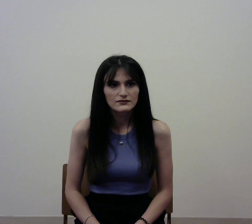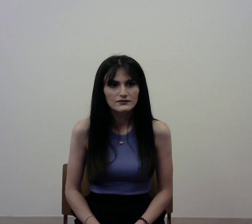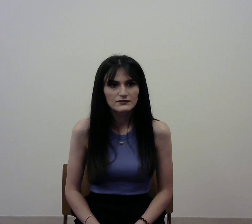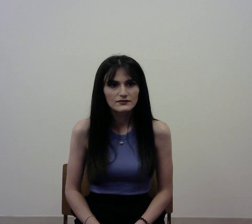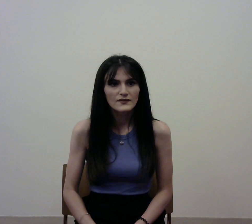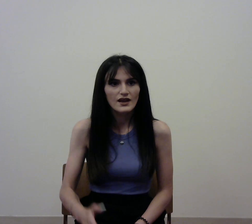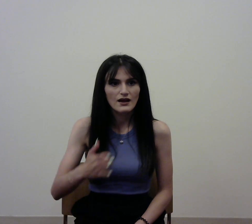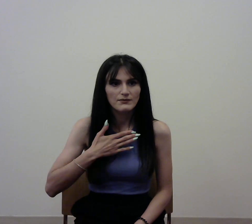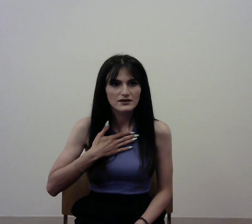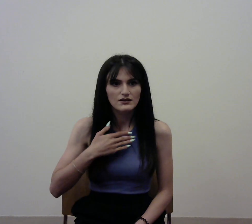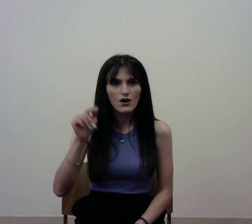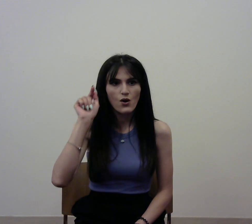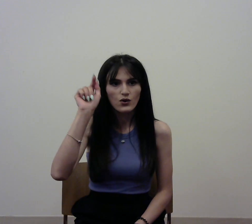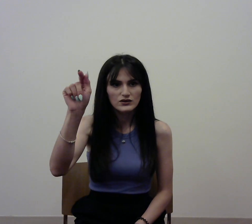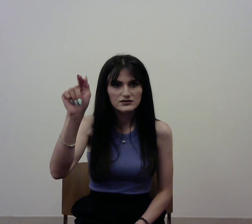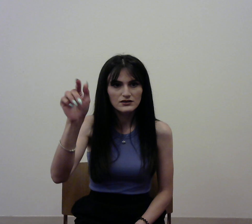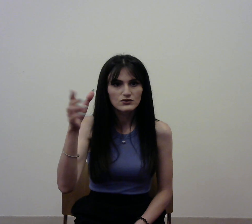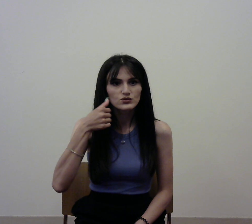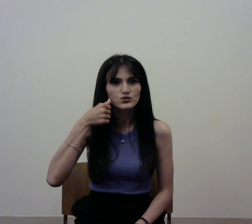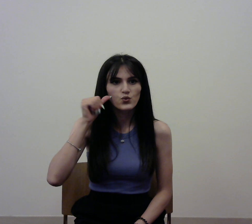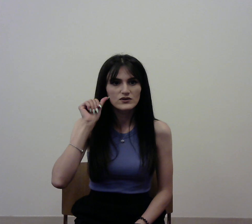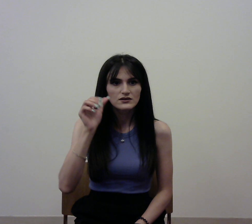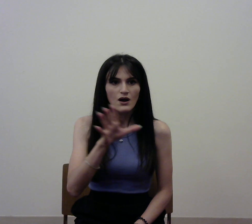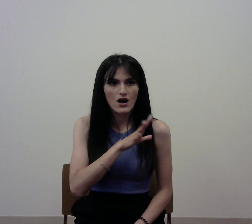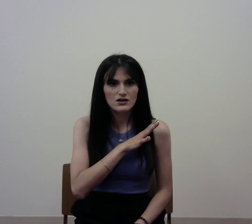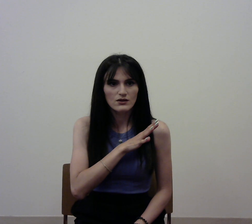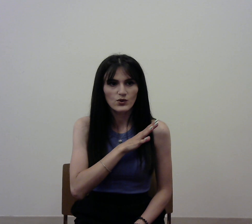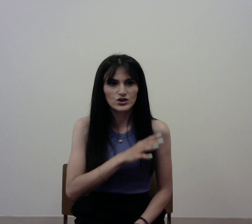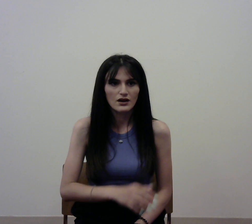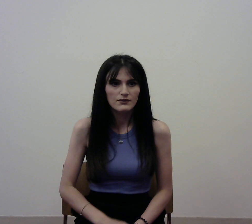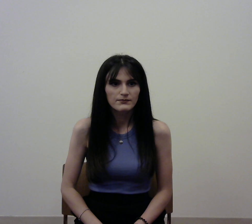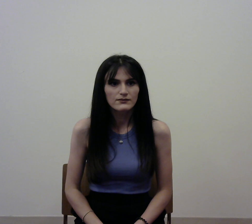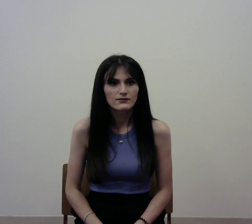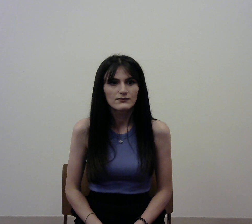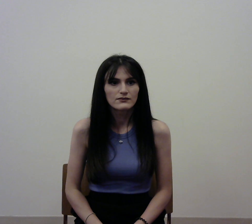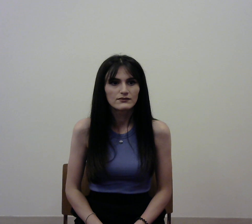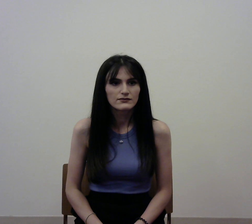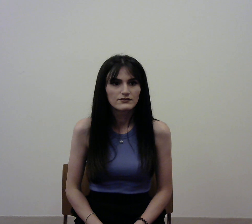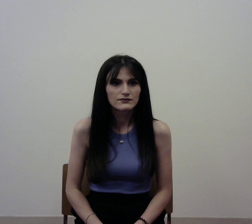Mən orda dünən olmuşam